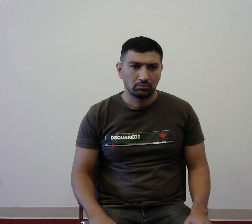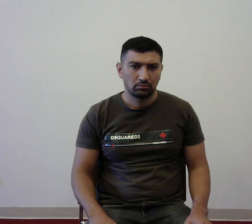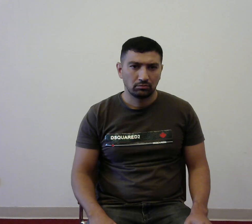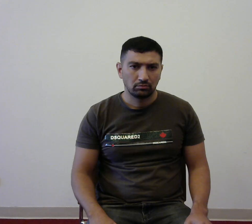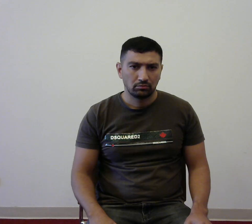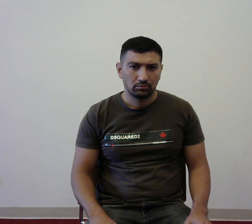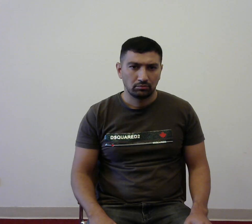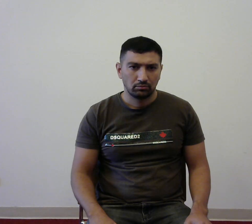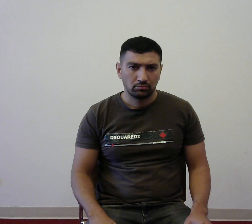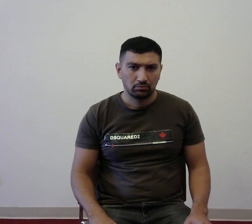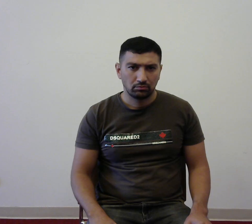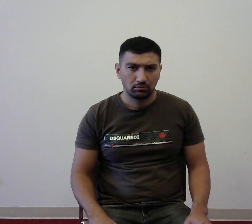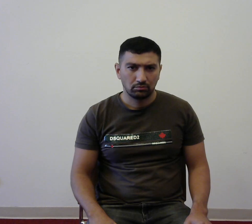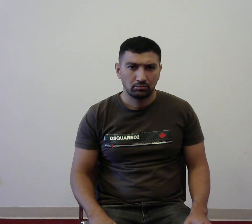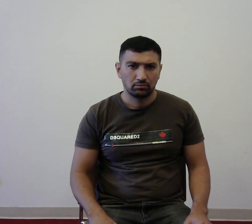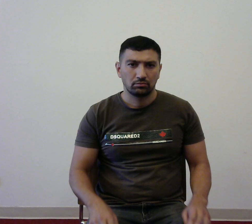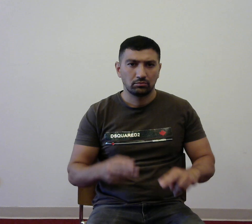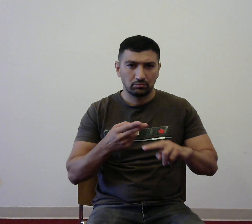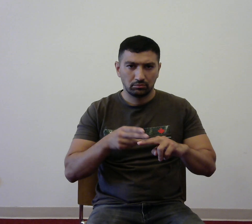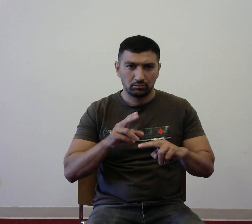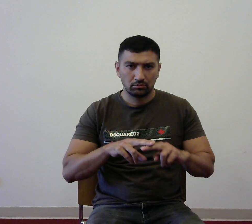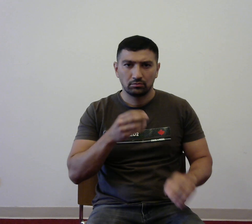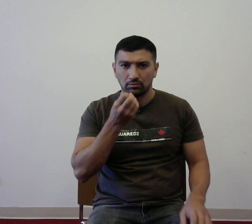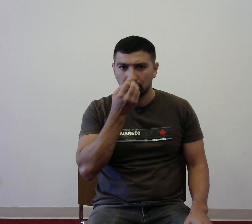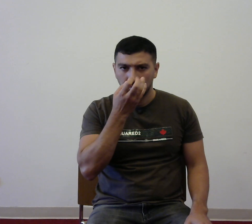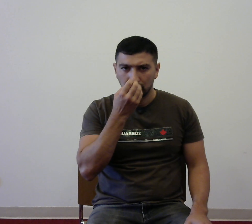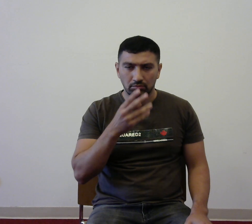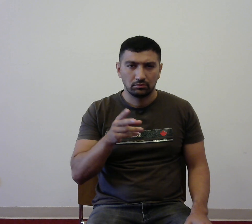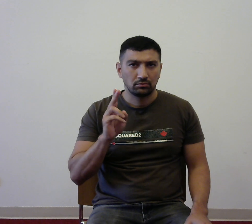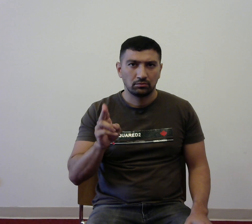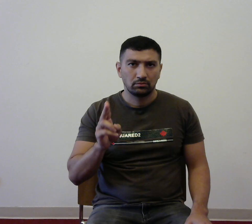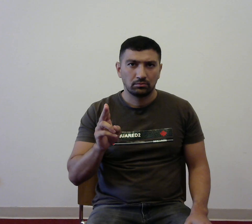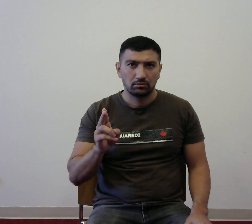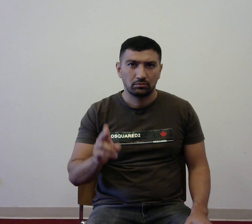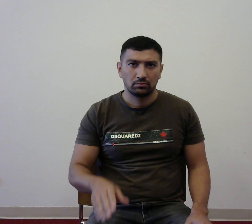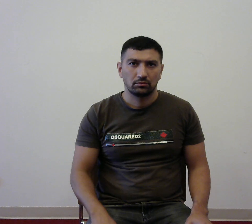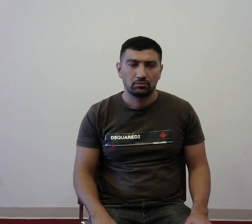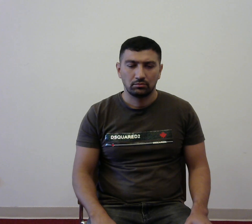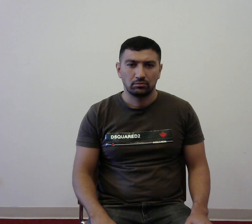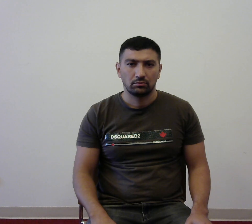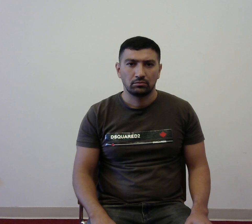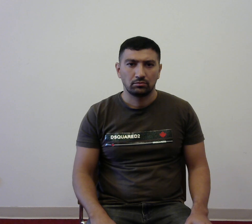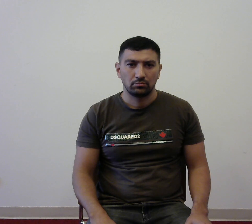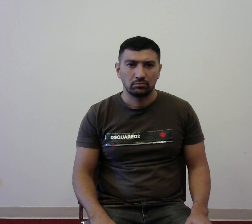Bu çiçəklər kimindir?